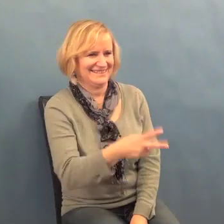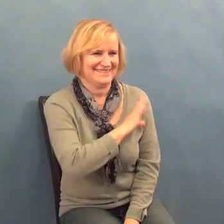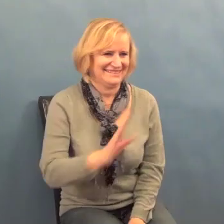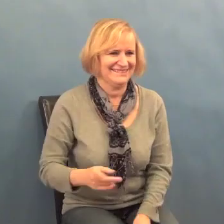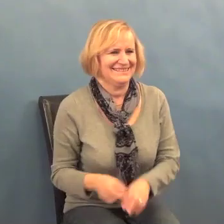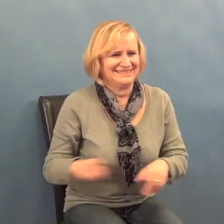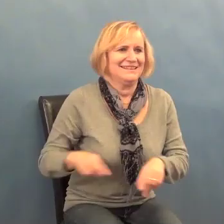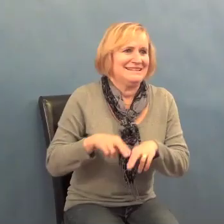Smarkacz ciągle dogania ojca.